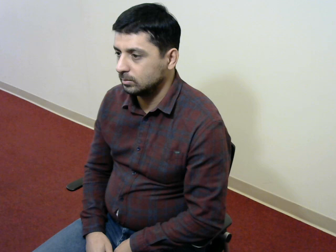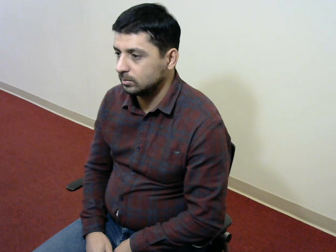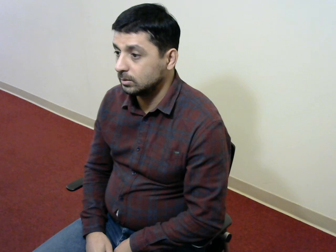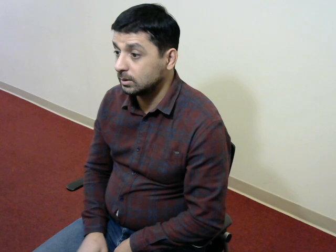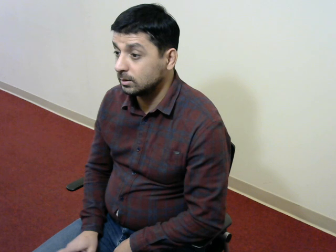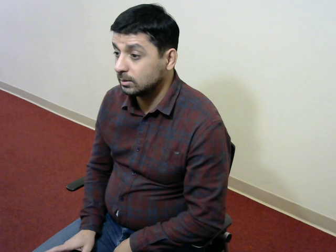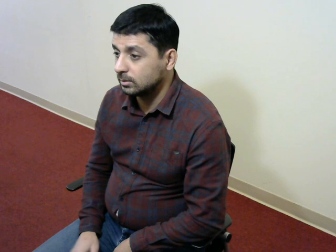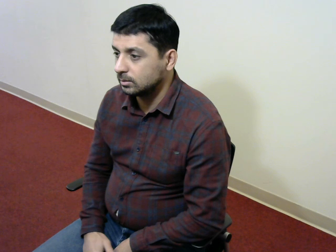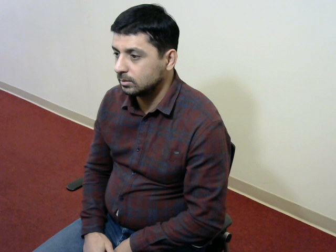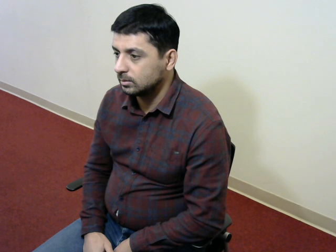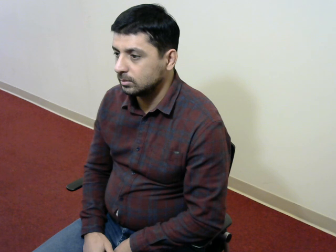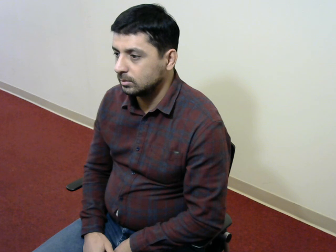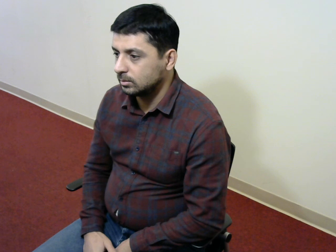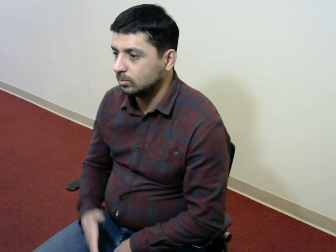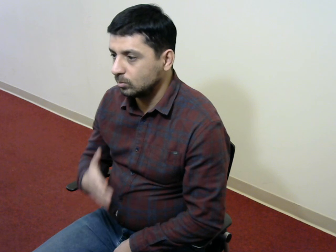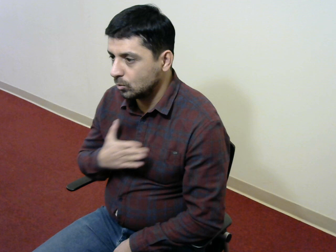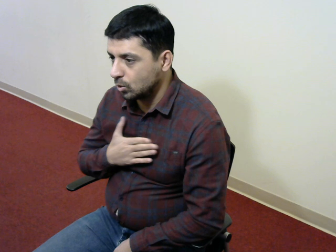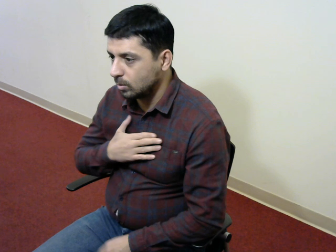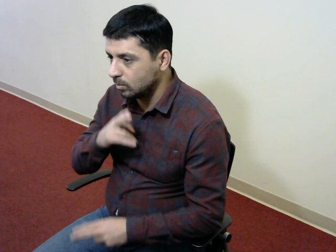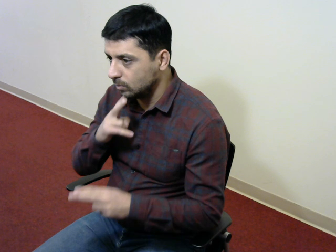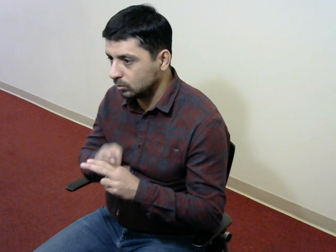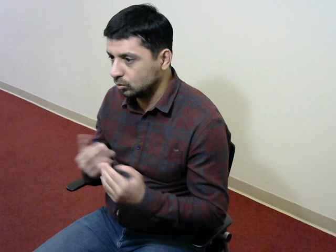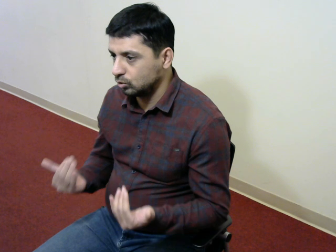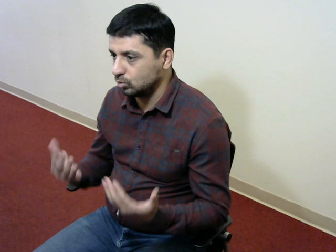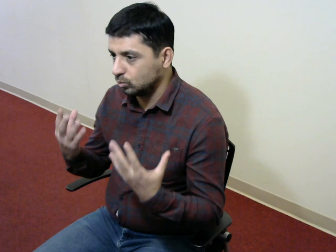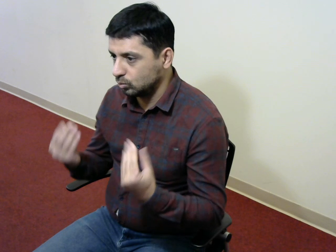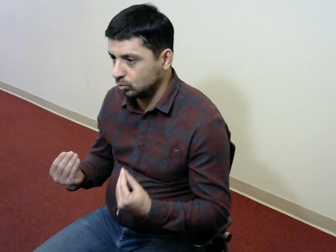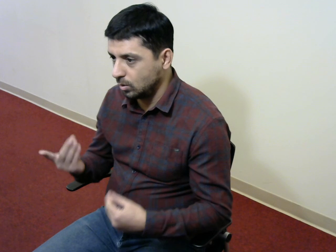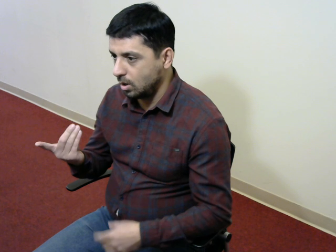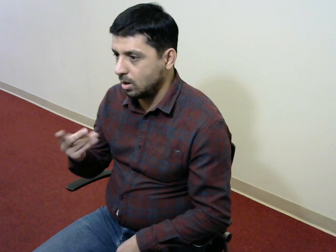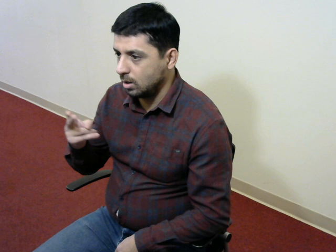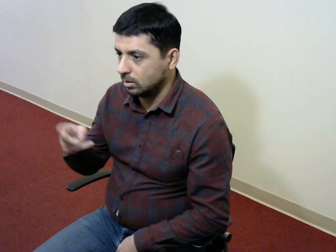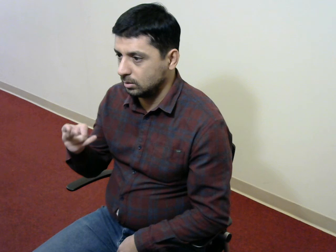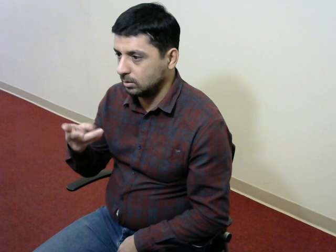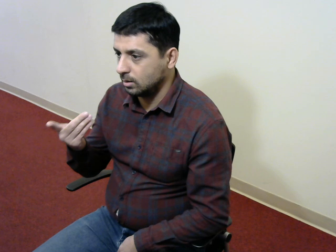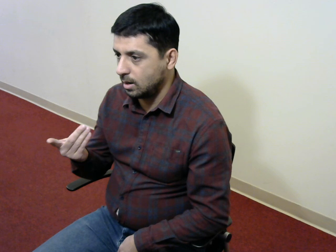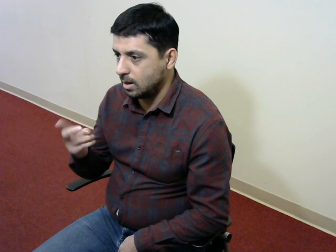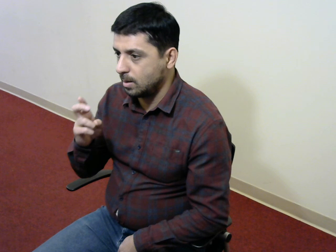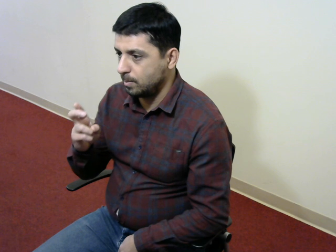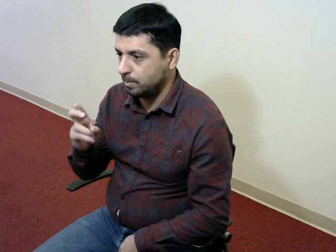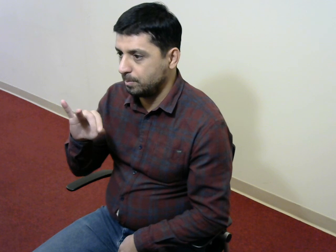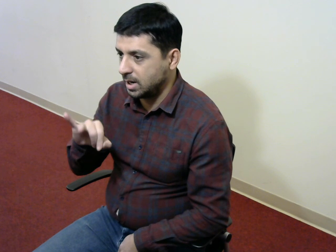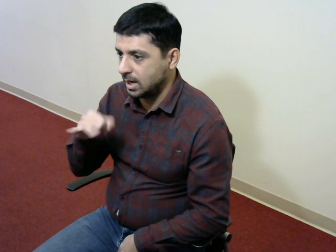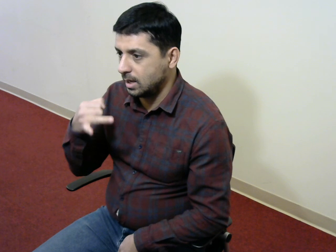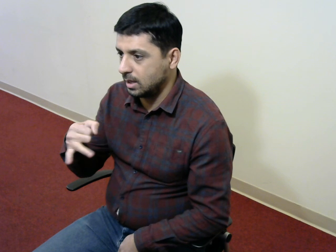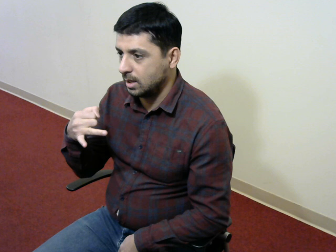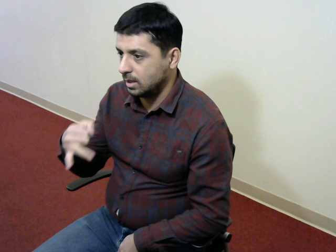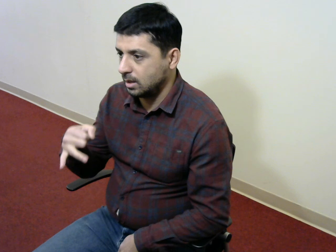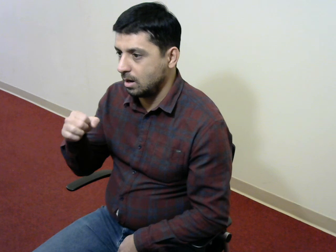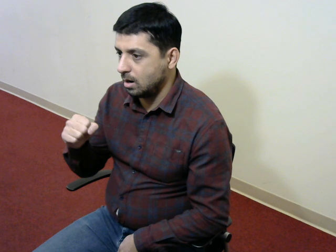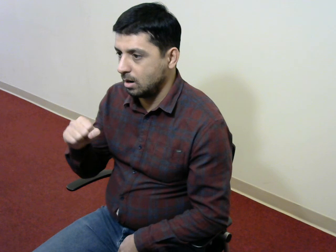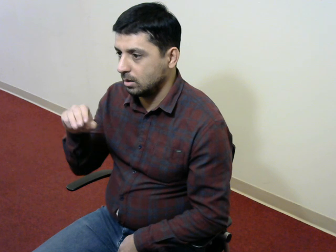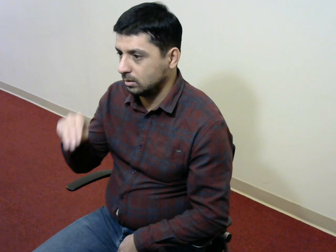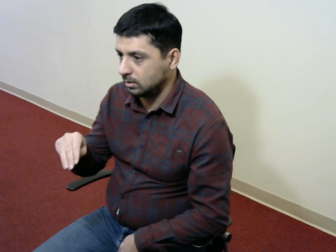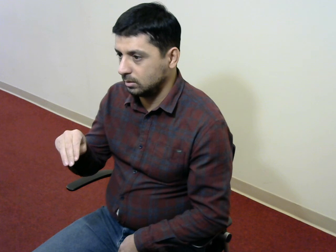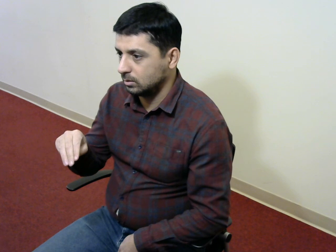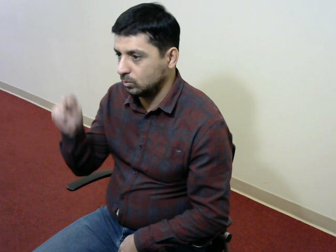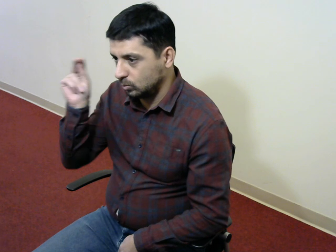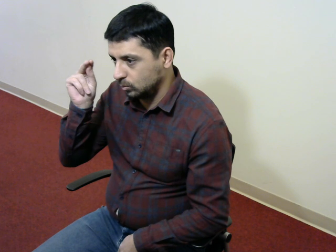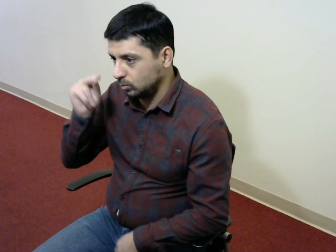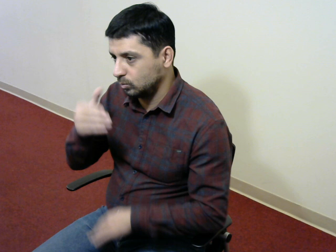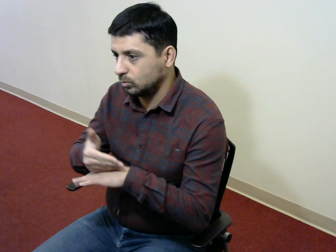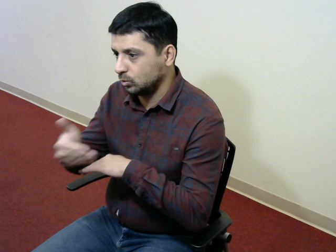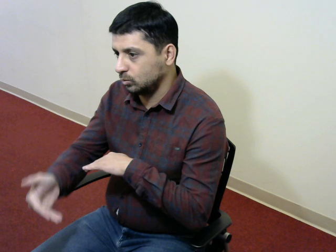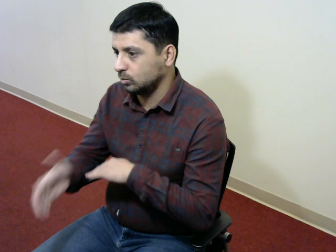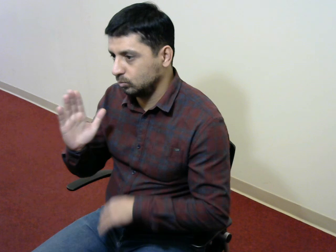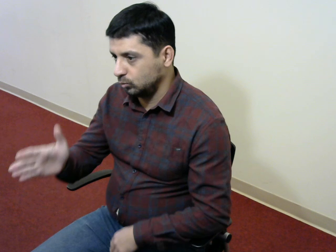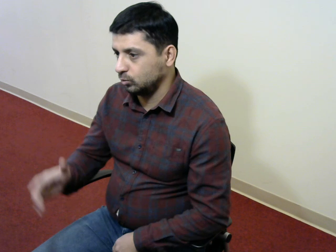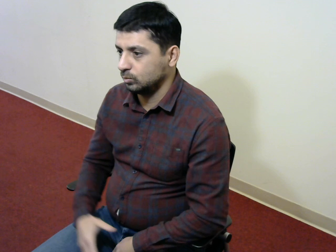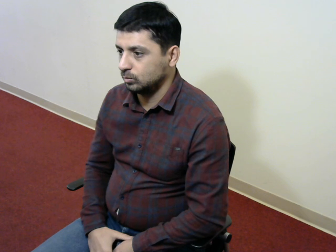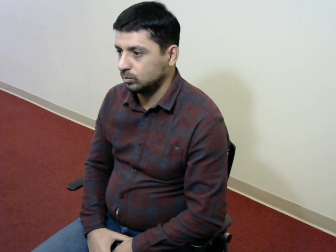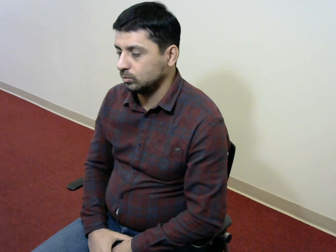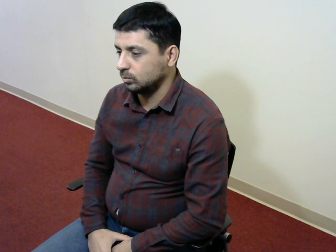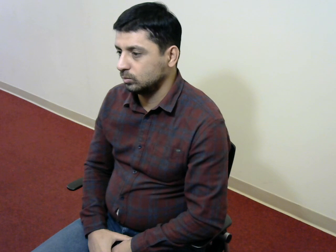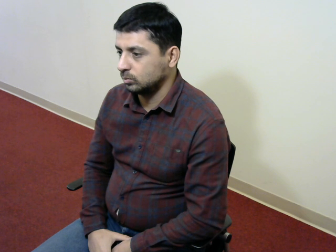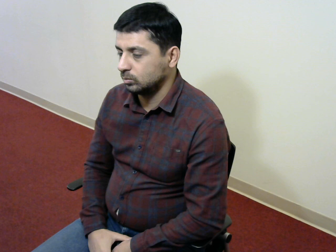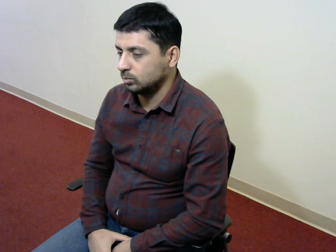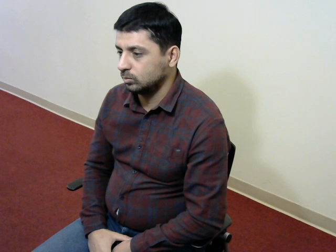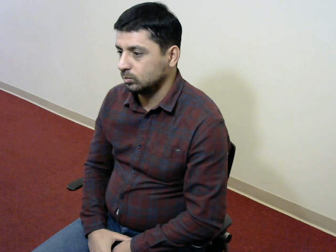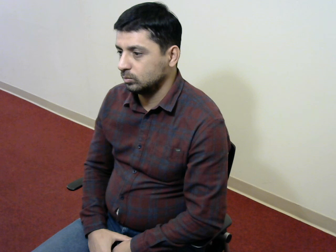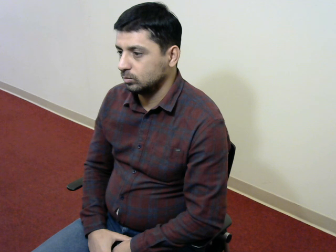Mənim bacım bu gün ədəbiyyat dərsinə gecikəcək